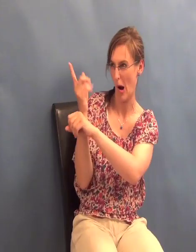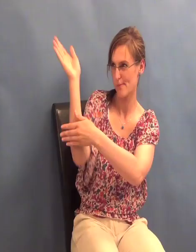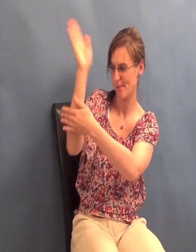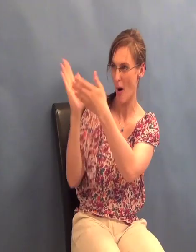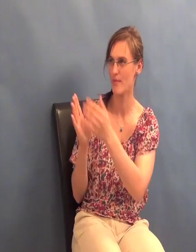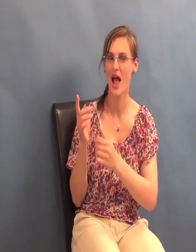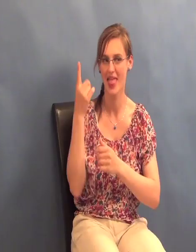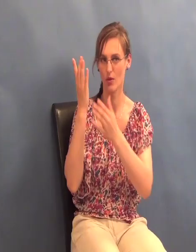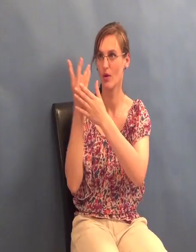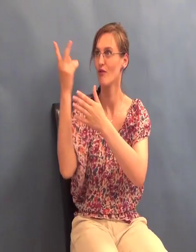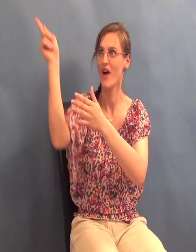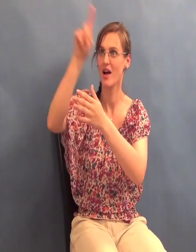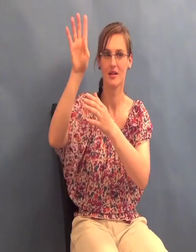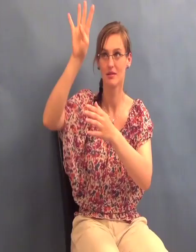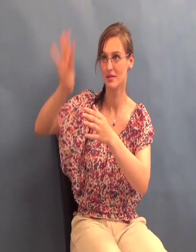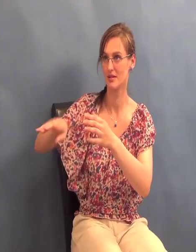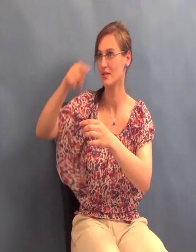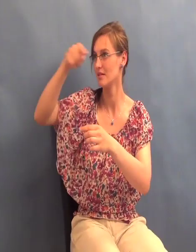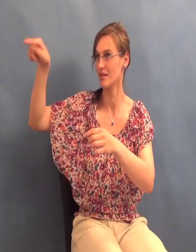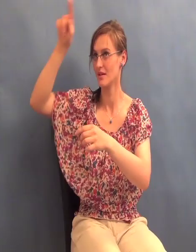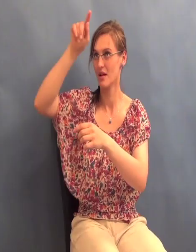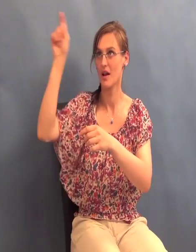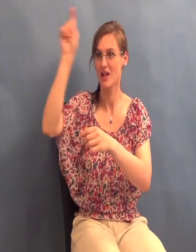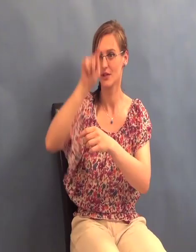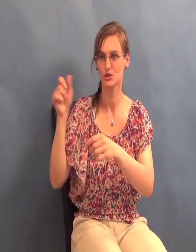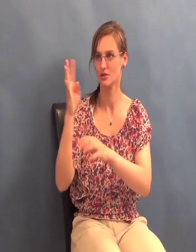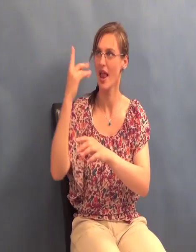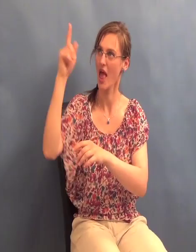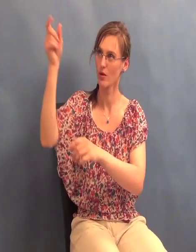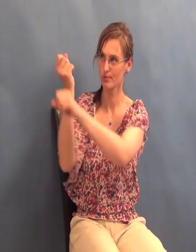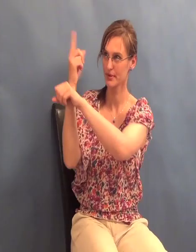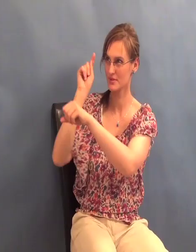Jedno okno już jest rozbite, a obok jest drugie takie podzielone, z czterema szybami, więc rzuca tylko w jedną szybę.